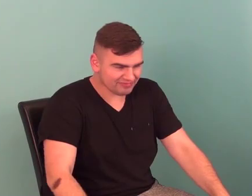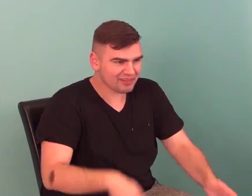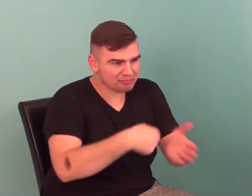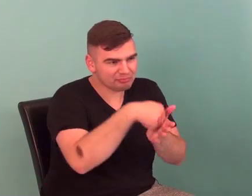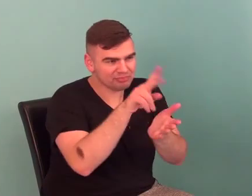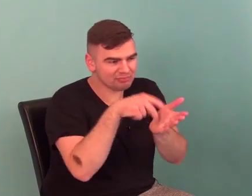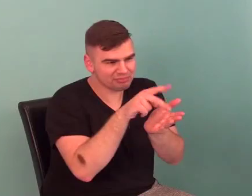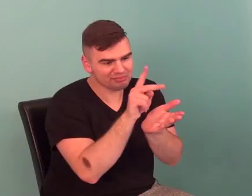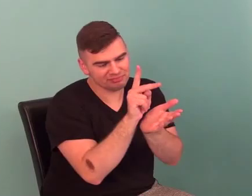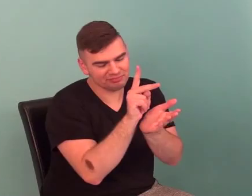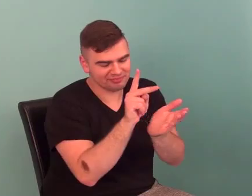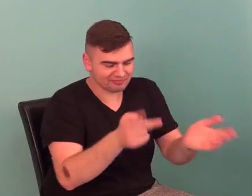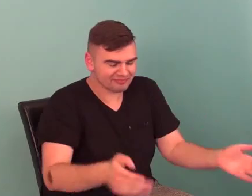Przewrócić się.